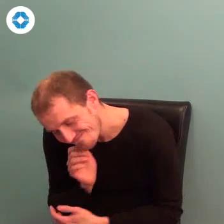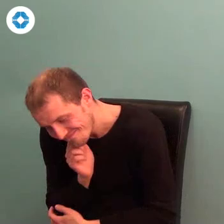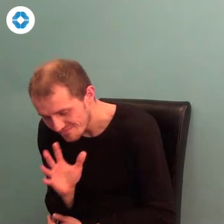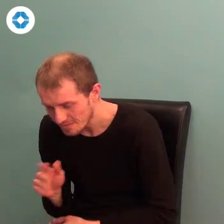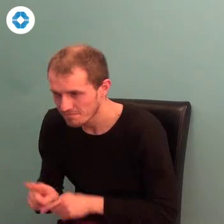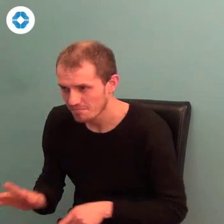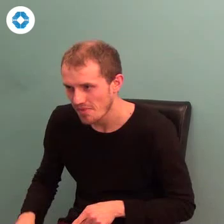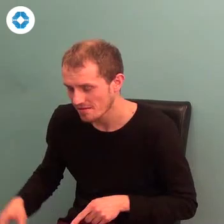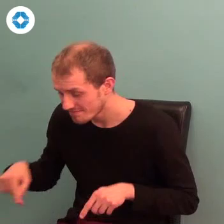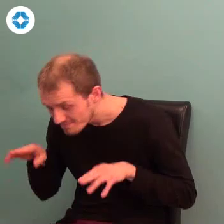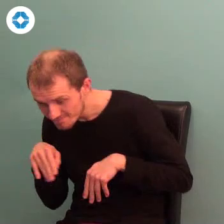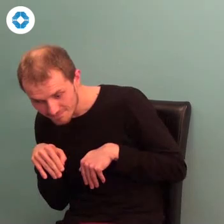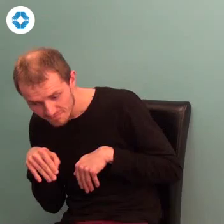Pies tak samo przygląda się żabie.